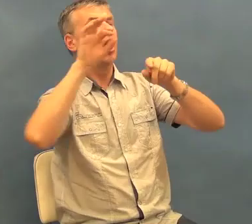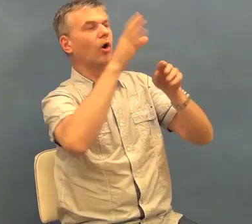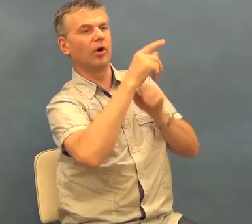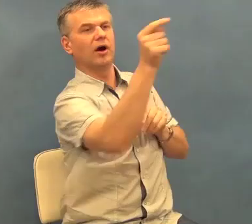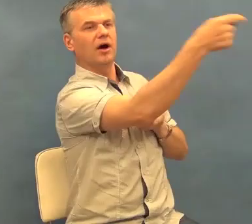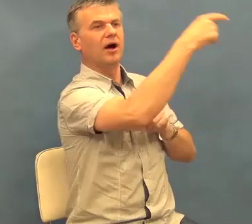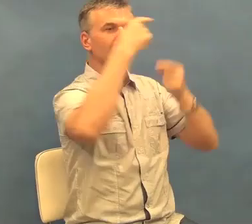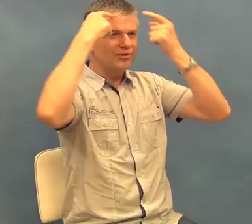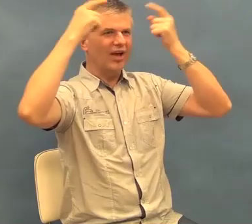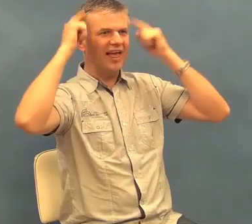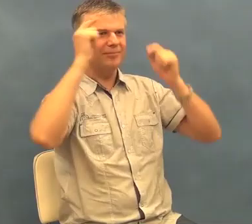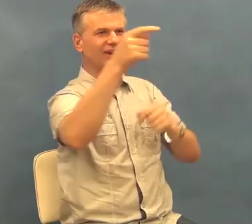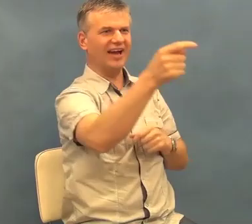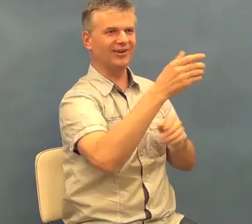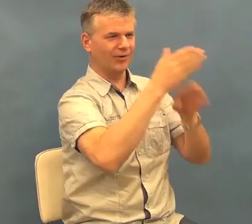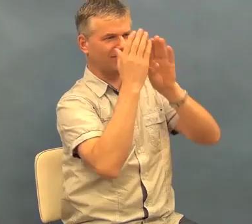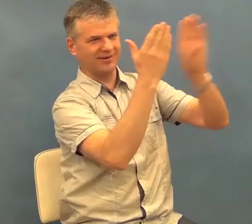Za rogiem chowa się Myszka Miki.